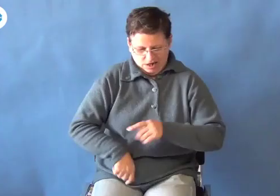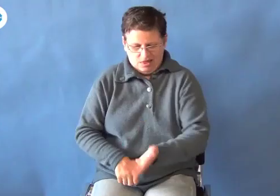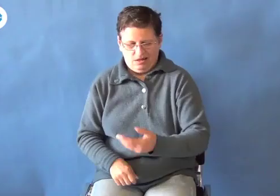Źle.